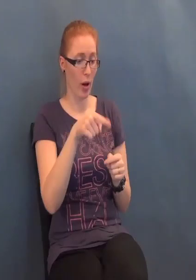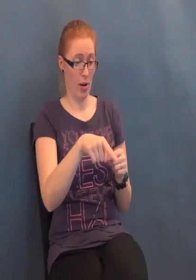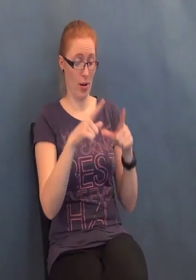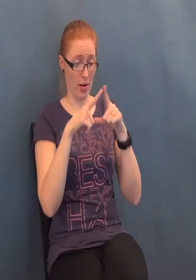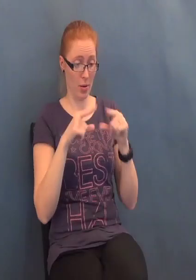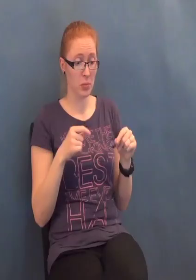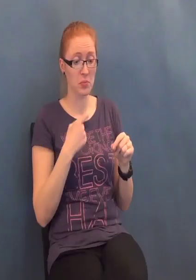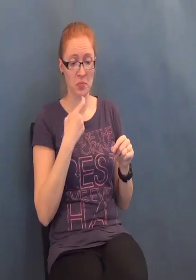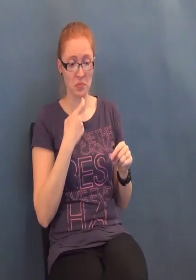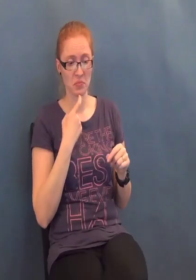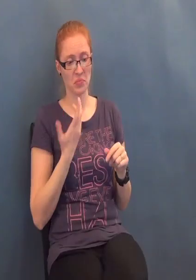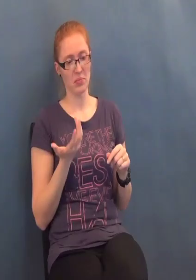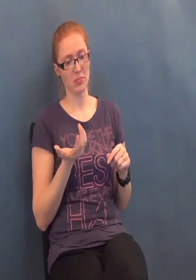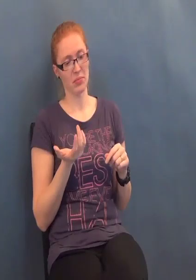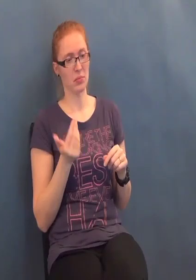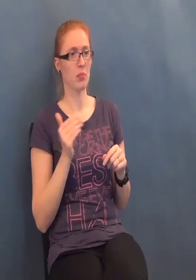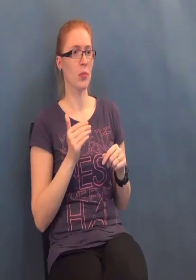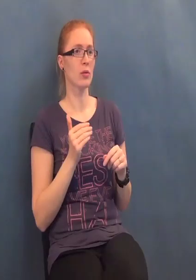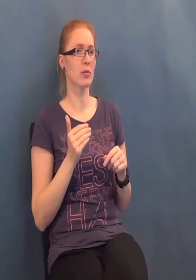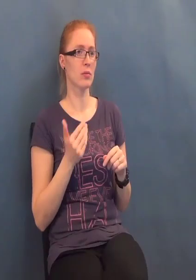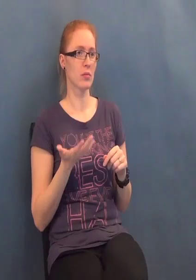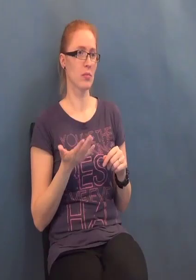Ten trójkąt znaczy... może...